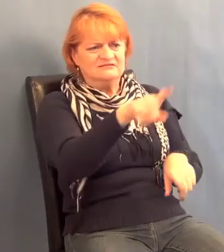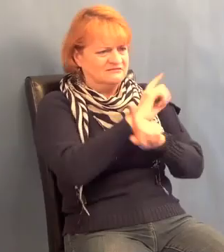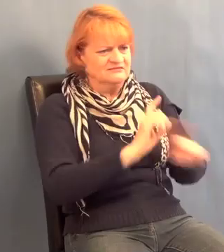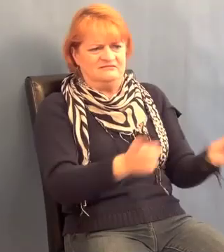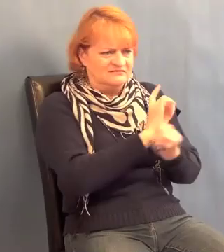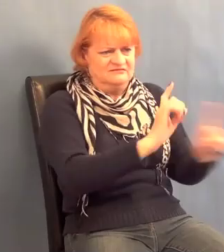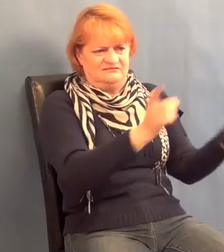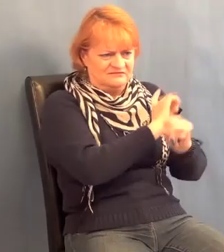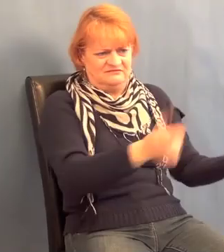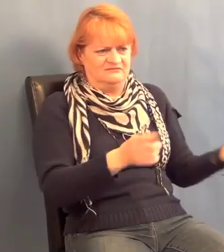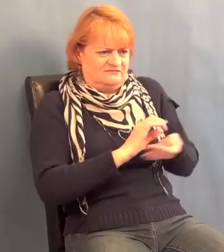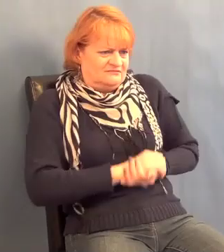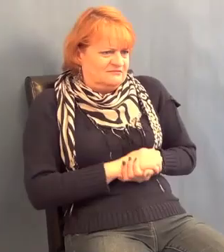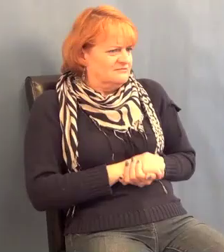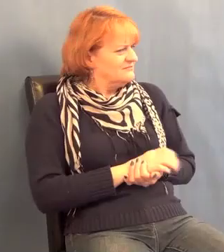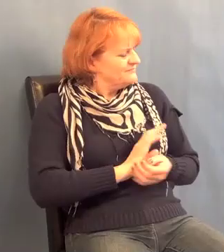Nie wolno wchodzić.